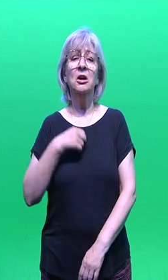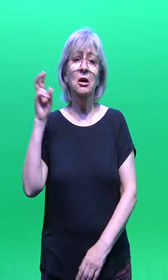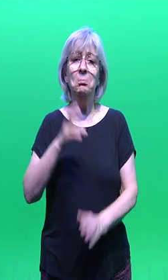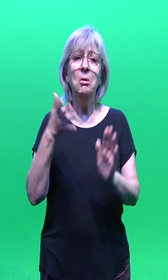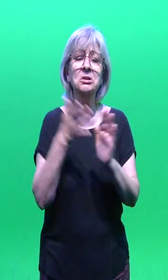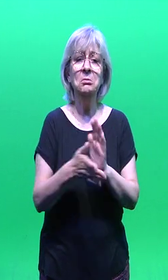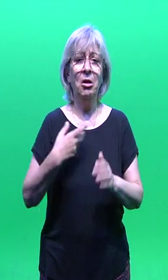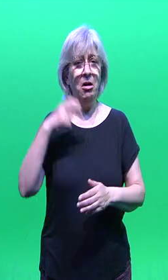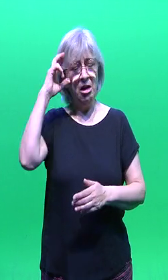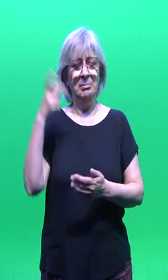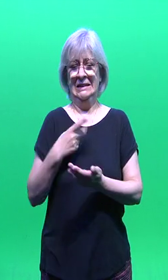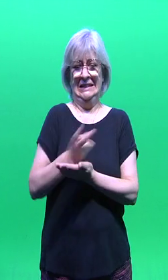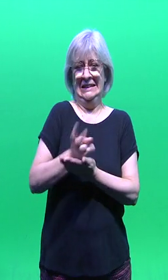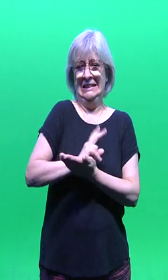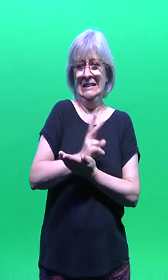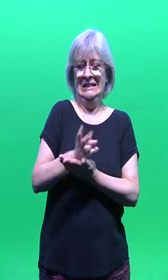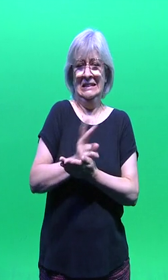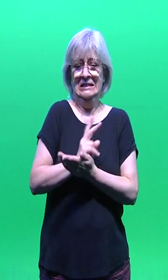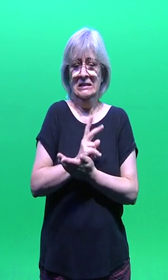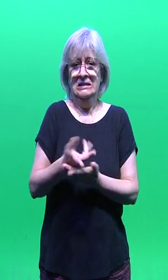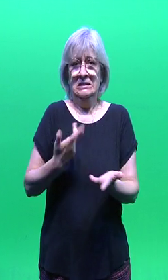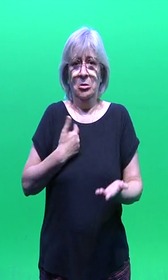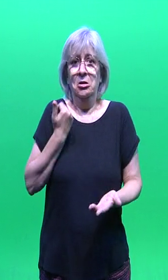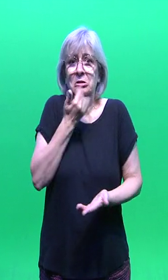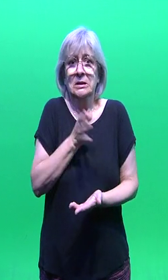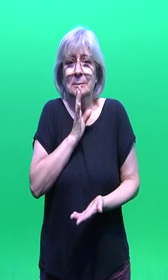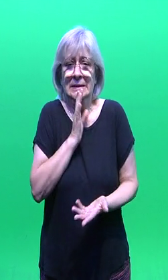Vinc perquè no puc dormir, no sé què em passa.